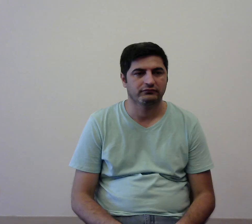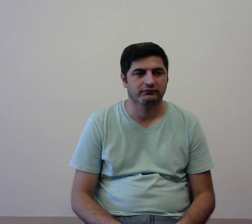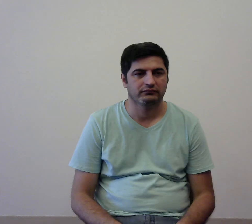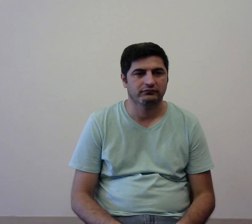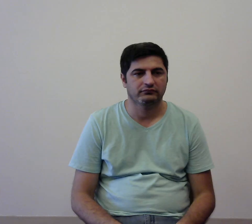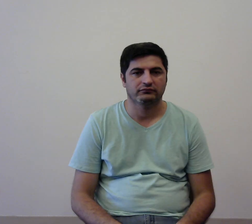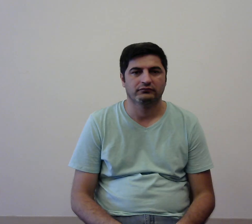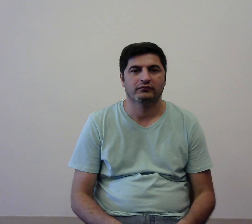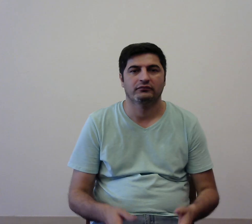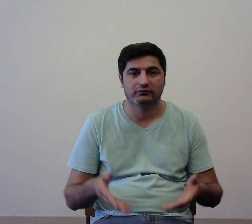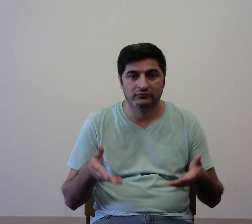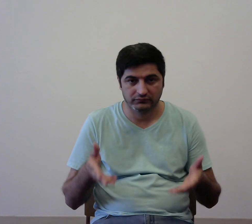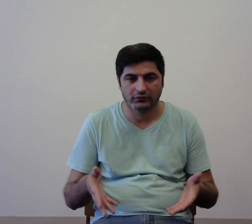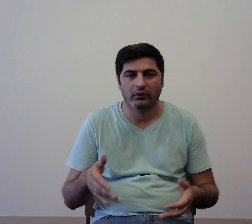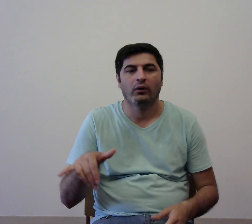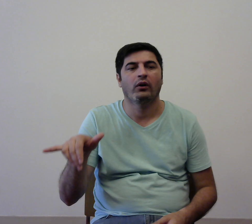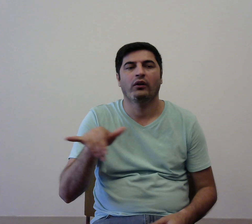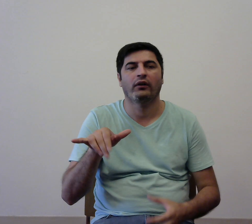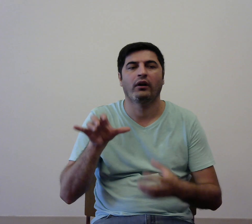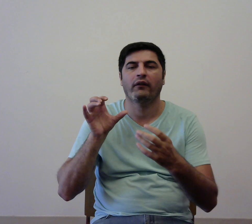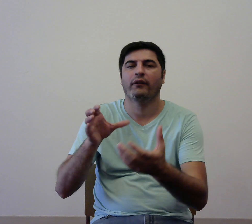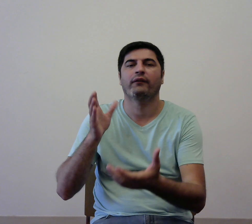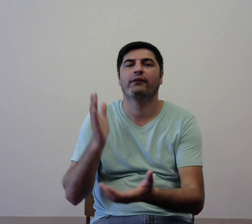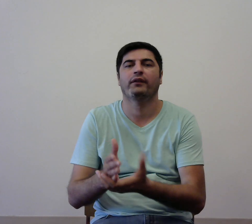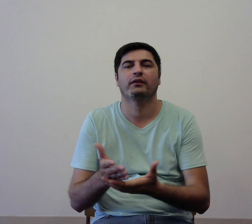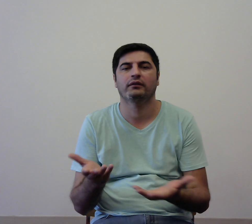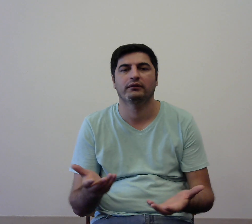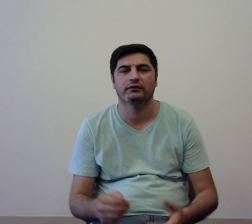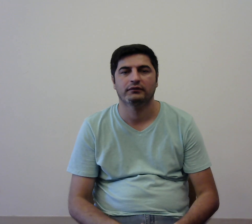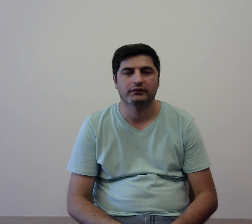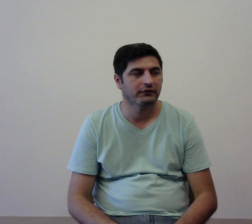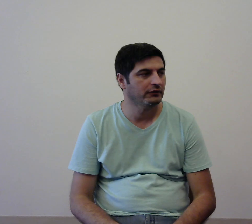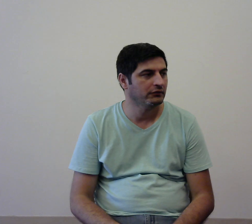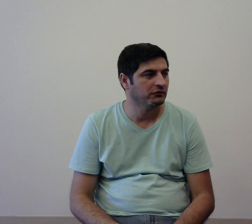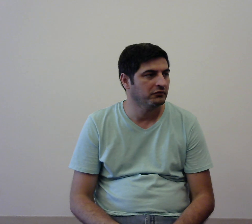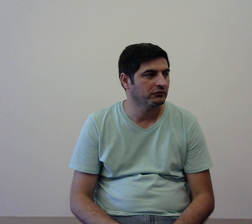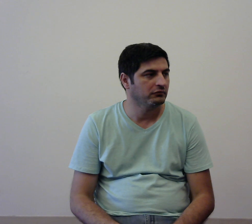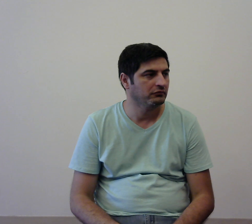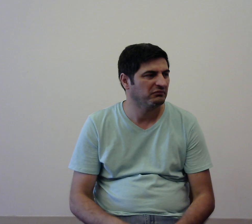Burda harda avtobus var?